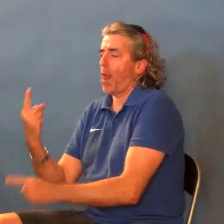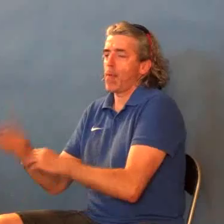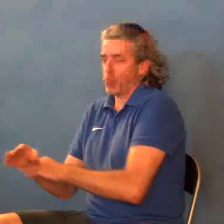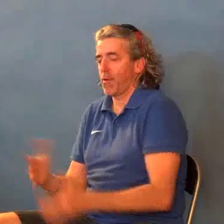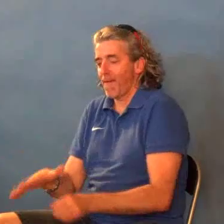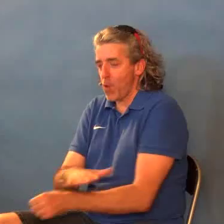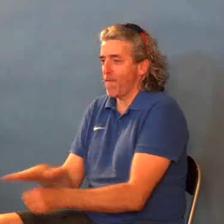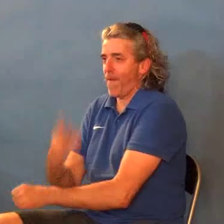A pozostałe dwa kosze były pełne.